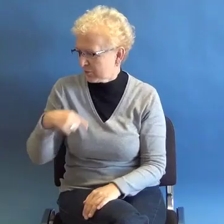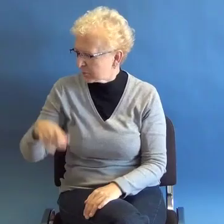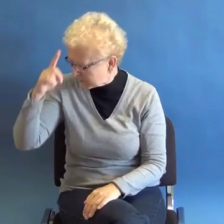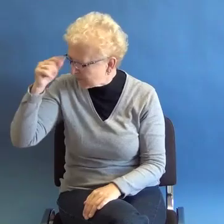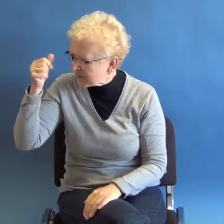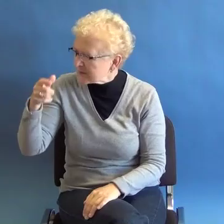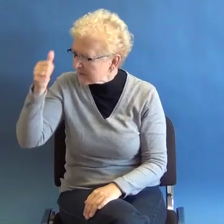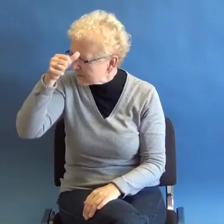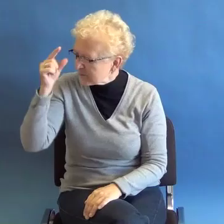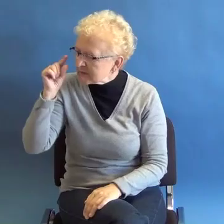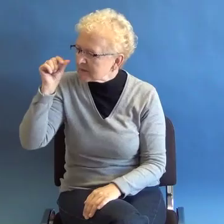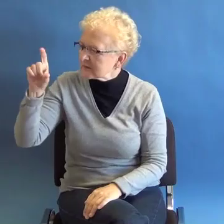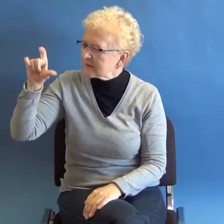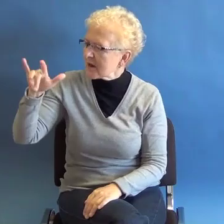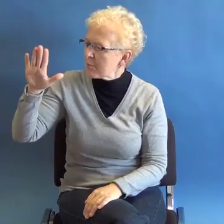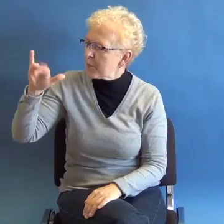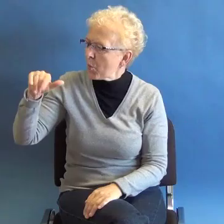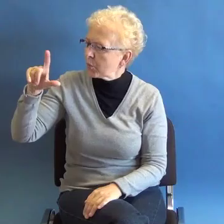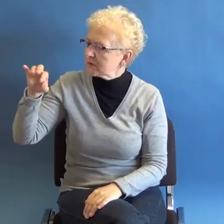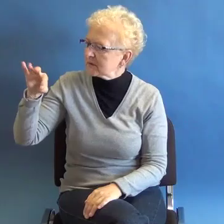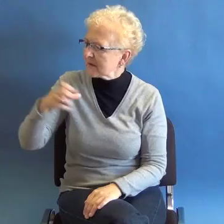Miał na nazwisko Cybulski, aktor.